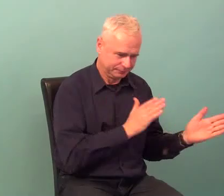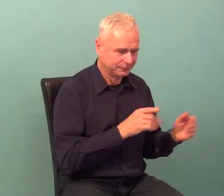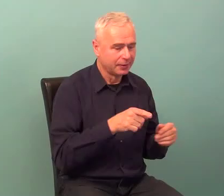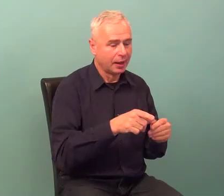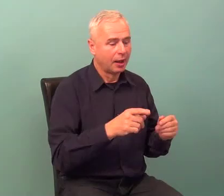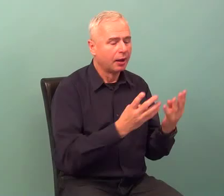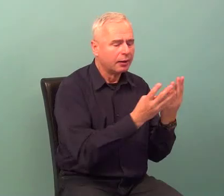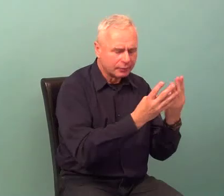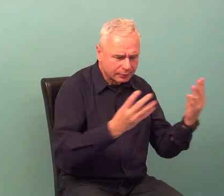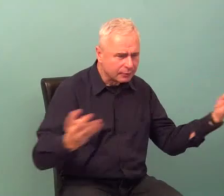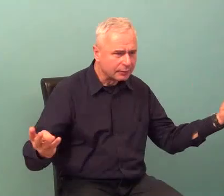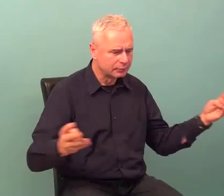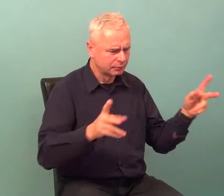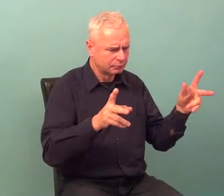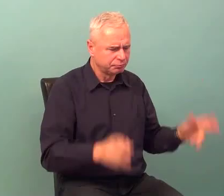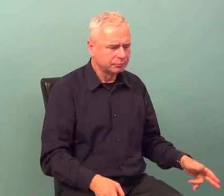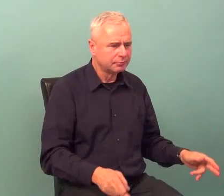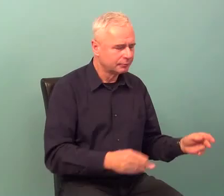Brakuje kawałka płotu.